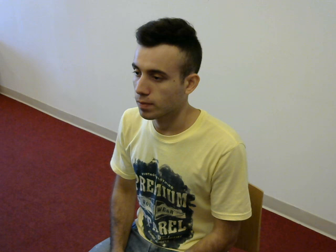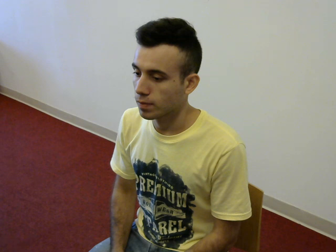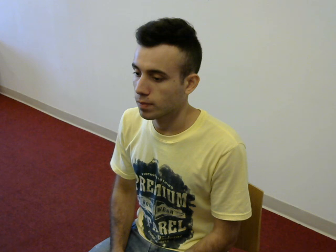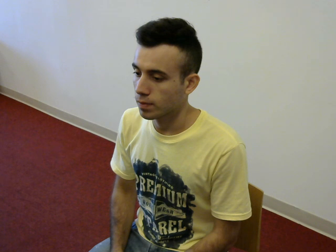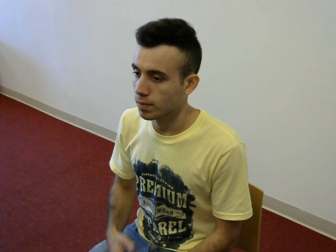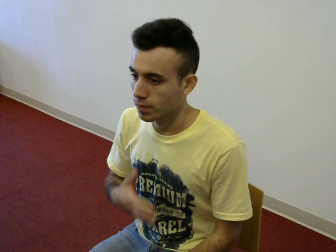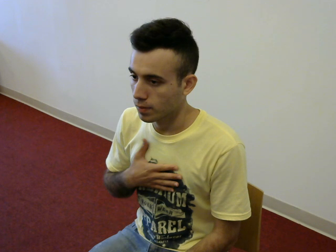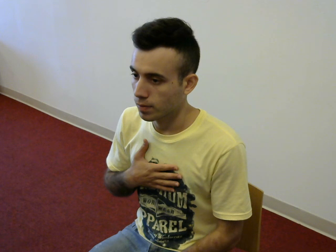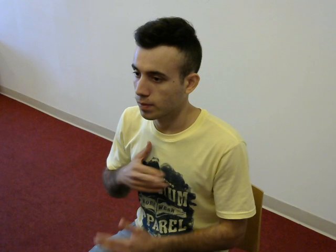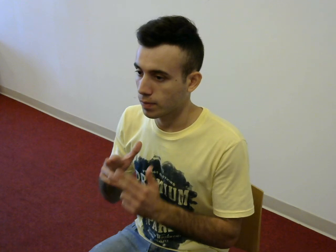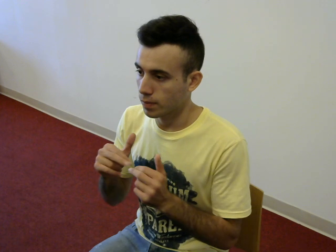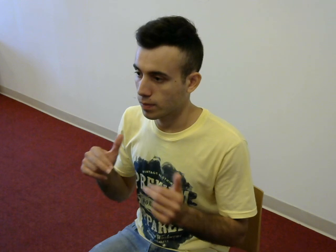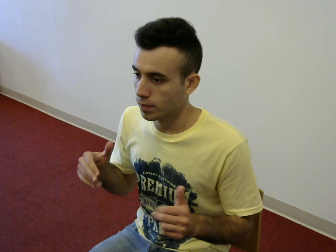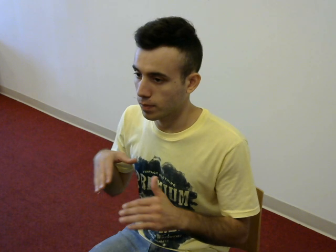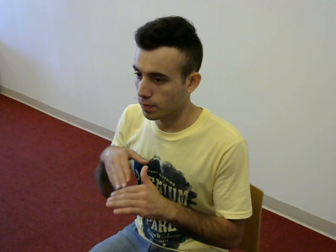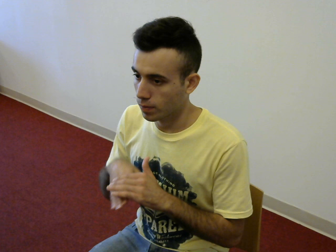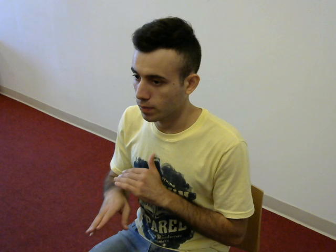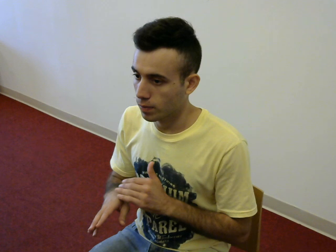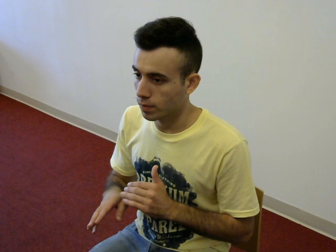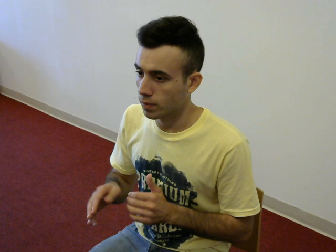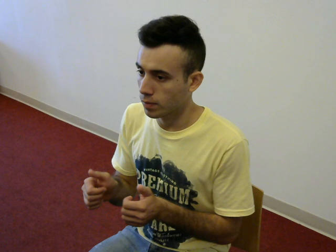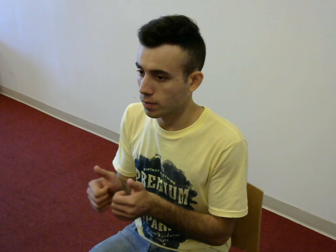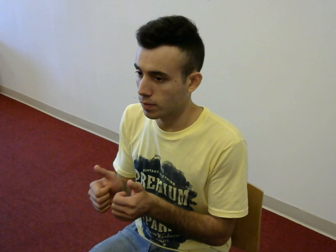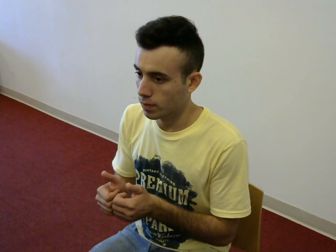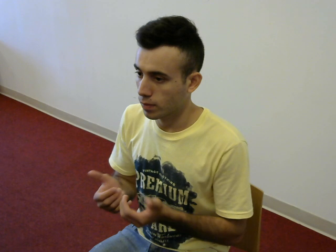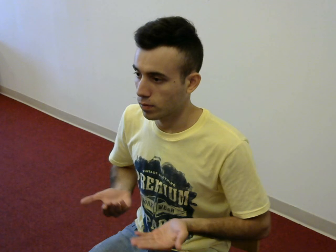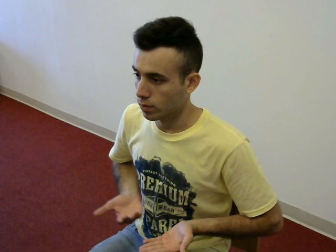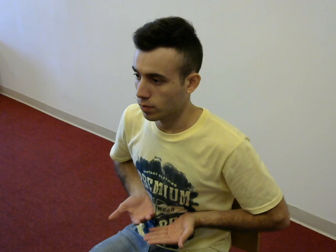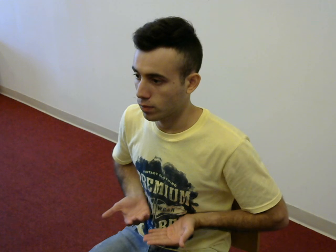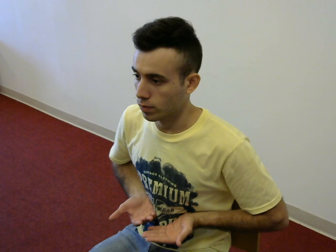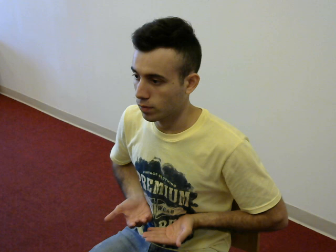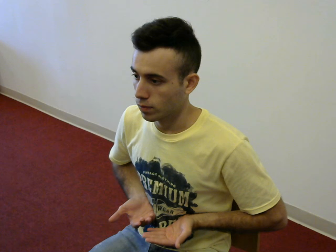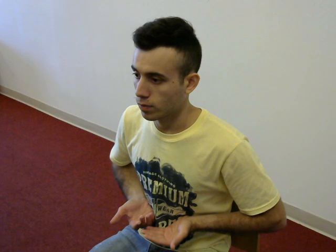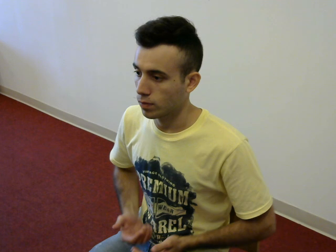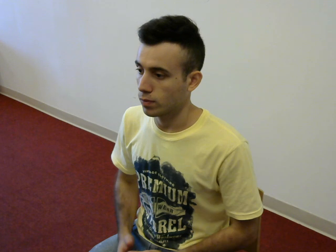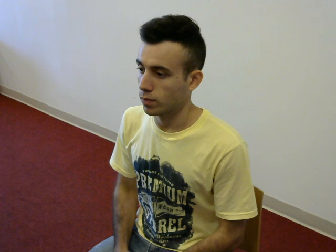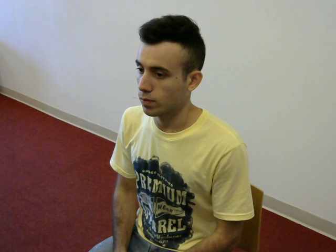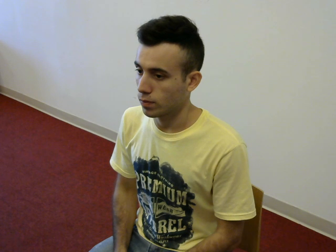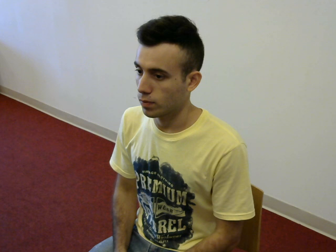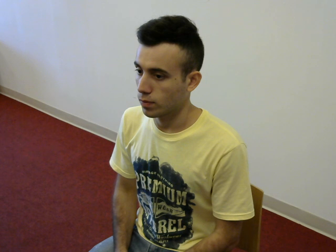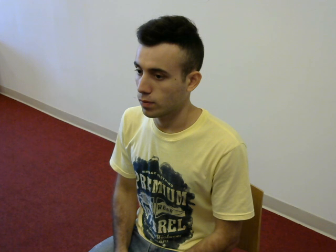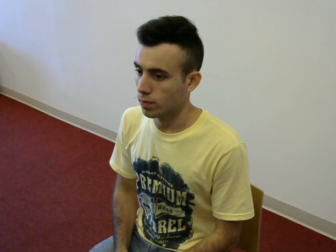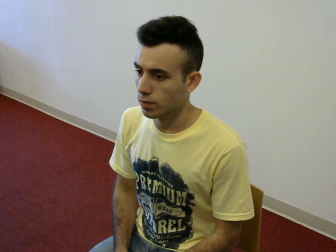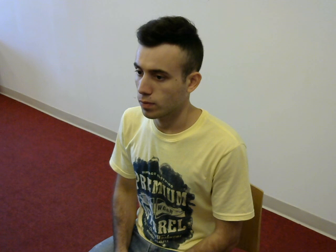Mən Nərimanov metrosunun yanında yaşayıram